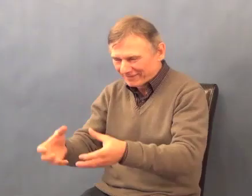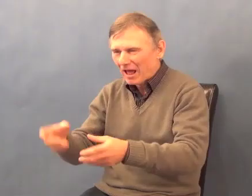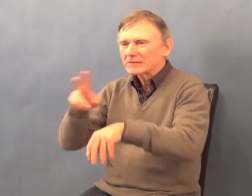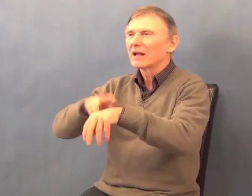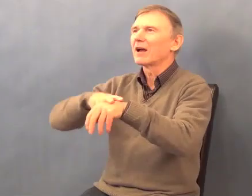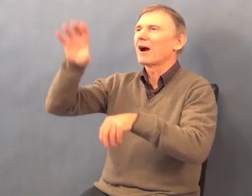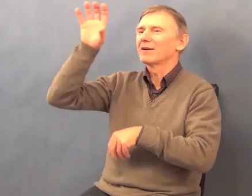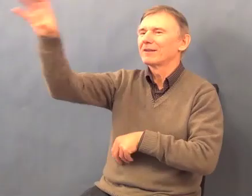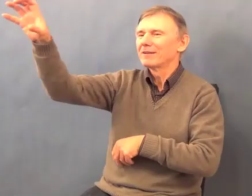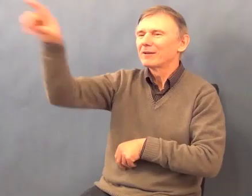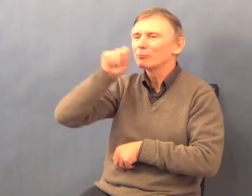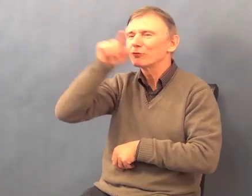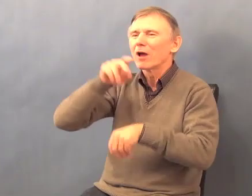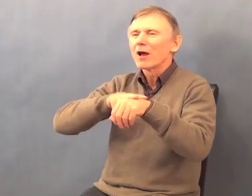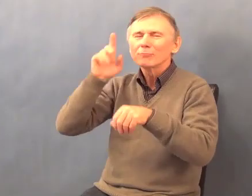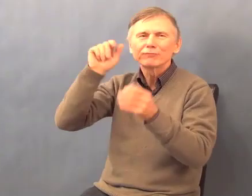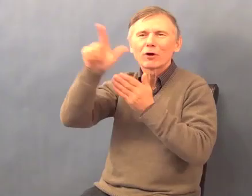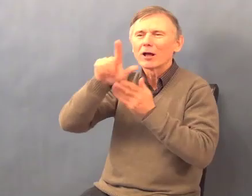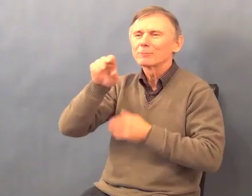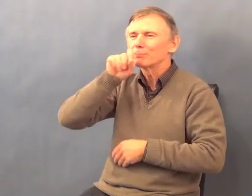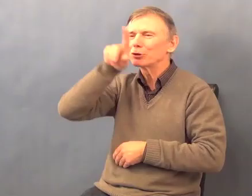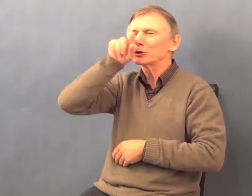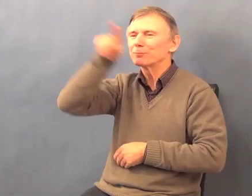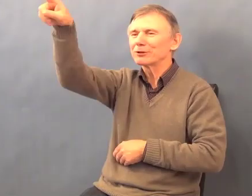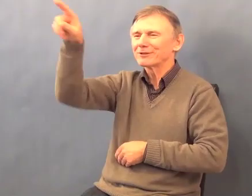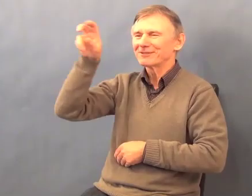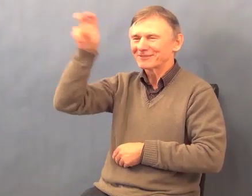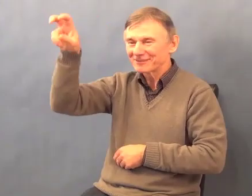W zegarze siedzi kukułka, która o godzinie dwunastej zaczyna ćwierkać. widzi jak miś przyniósł jabłka to zjadł wszystko.